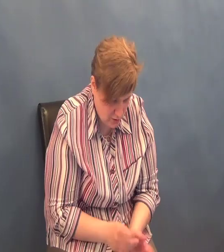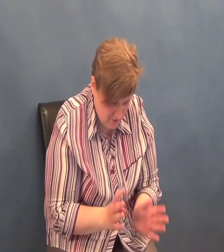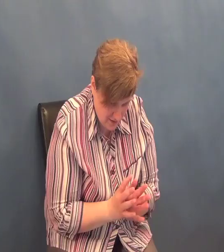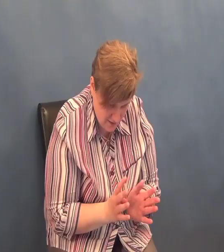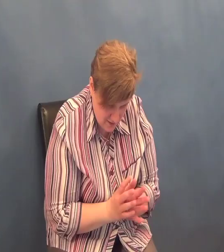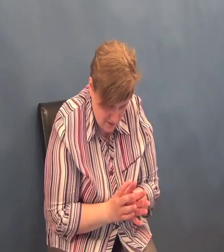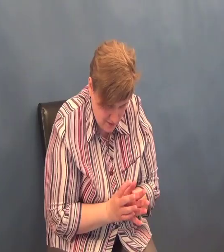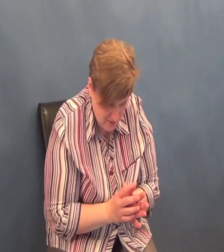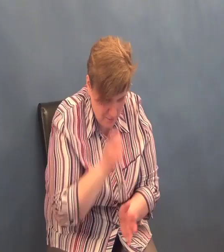Dziewiętnasty?